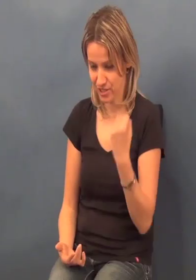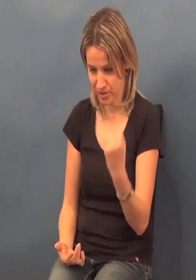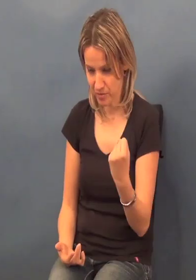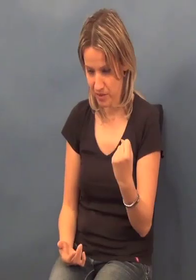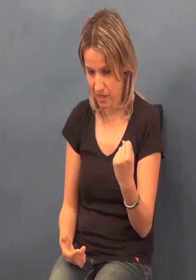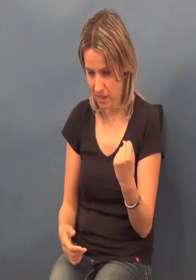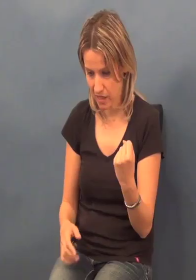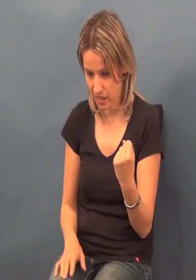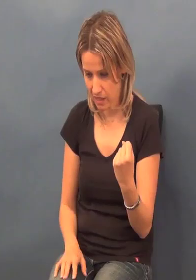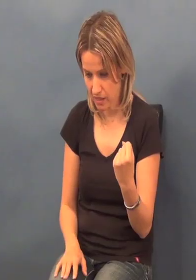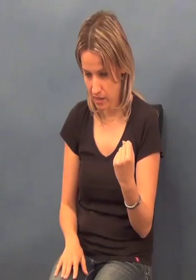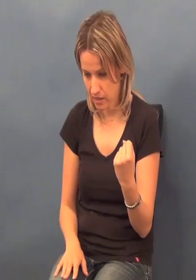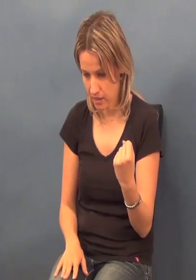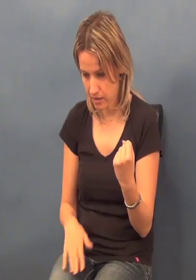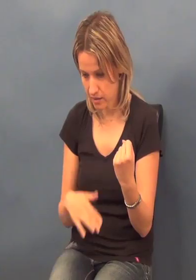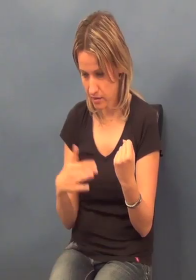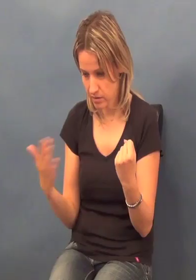Trzymajmy to.